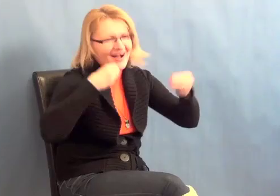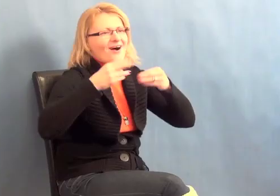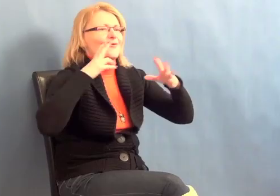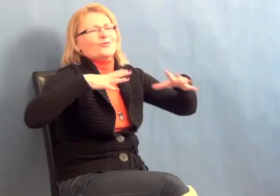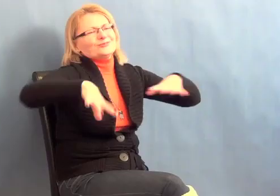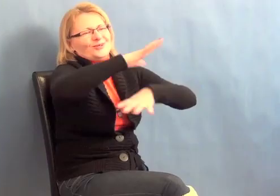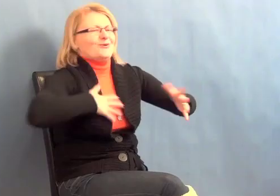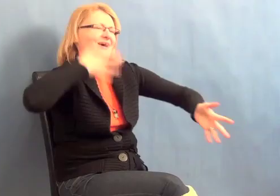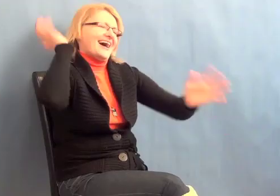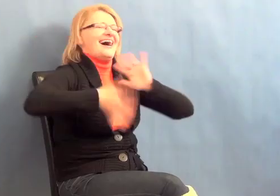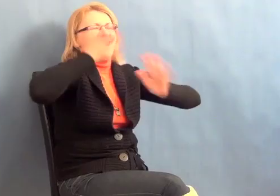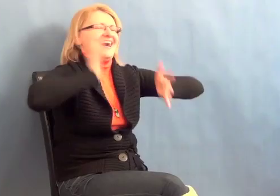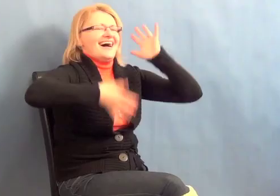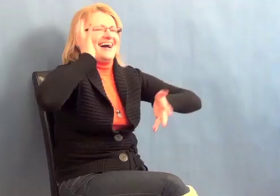Jest dużo Głuchych, więc migają, rozmawiają swobodnie.